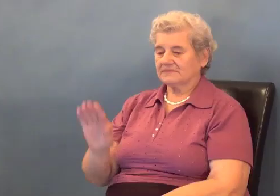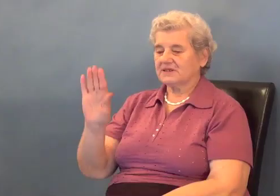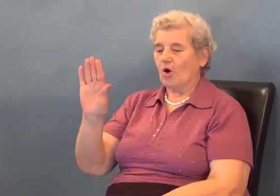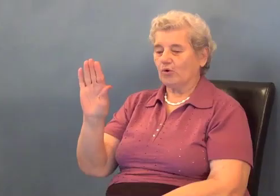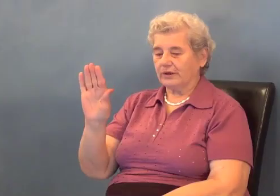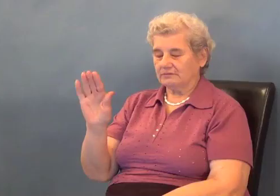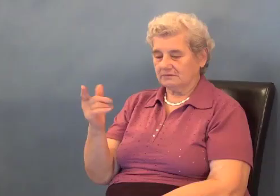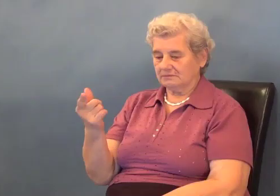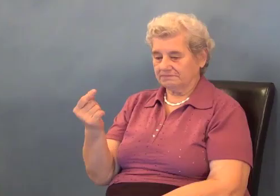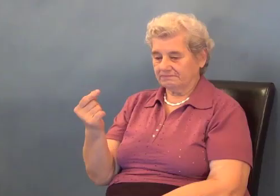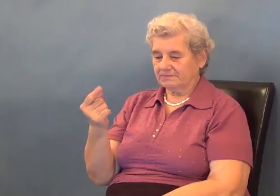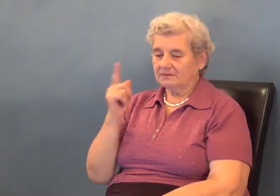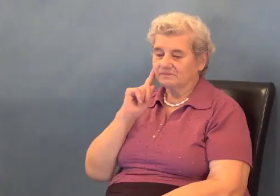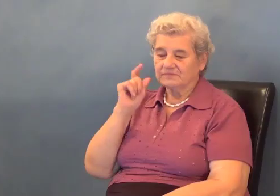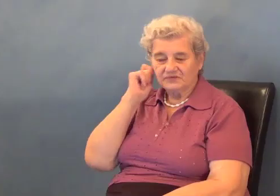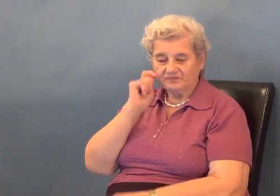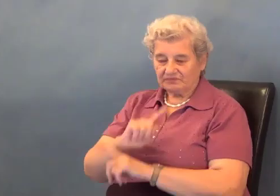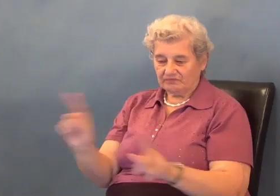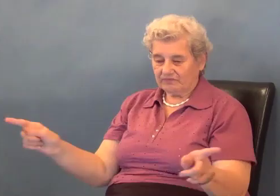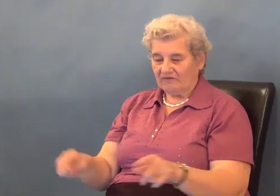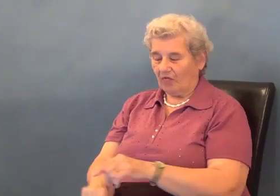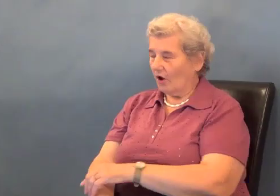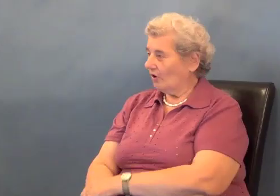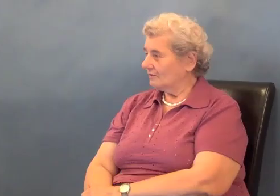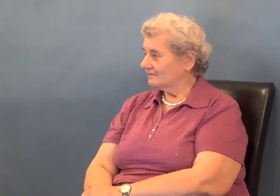Stój - nie wolno - para...